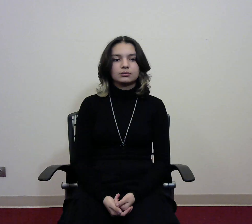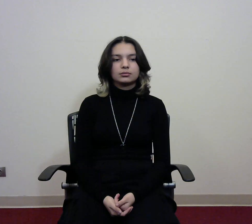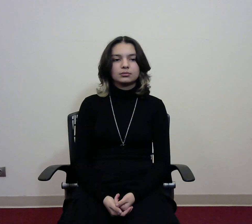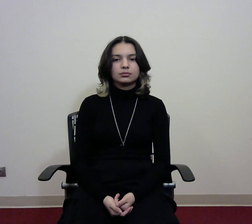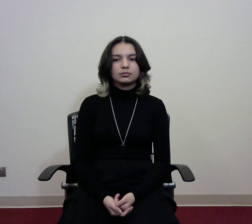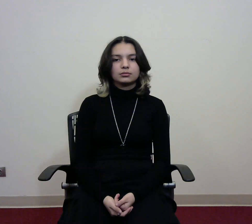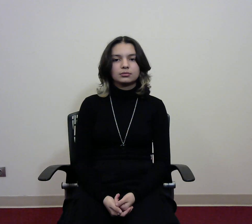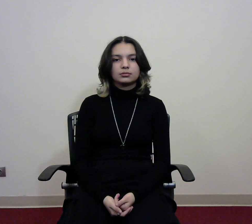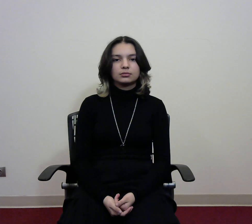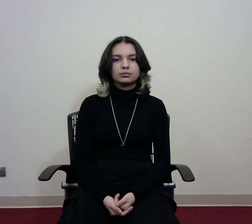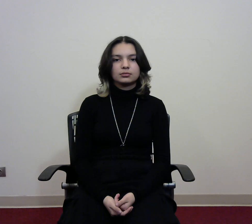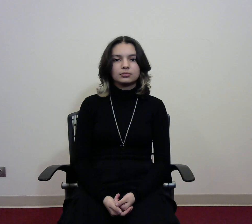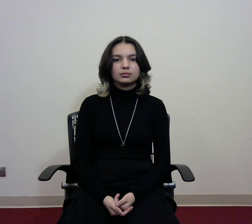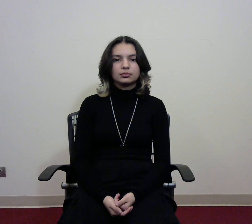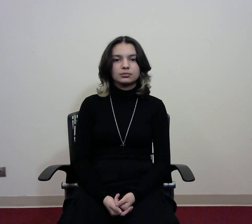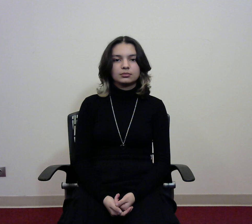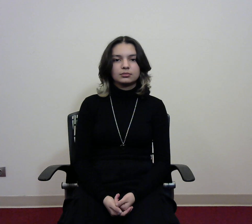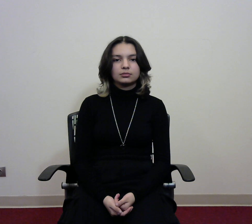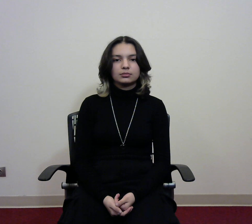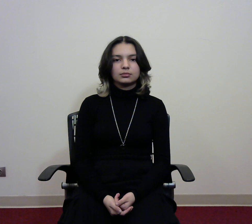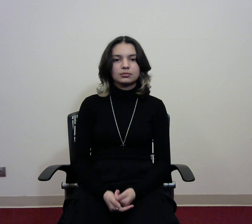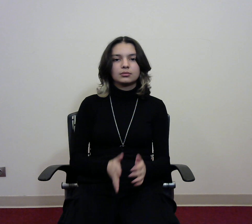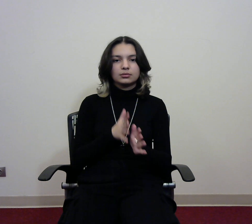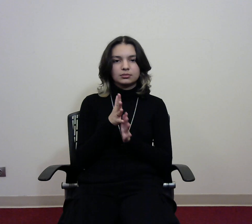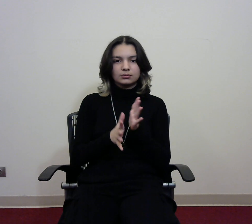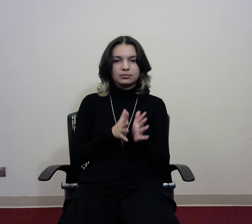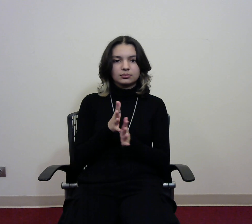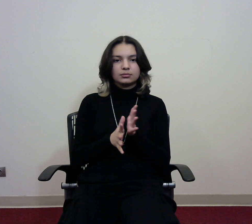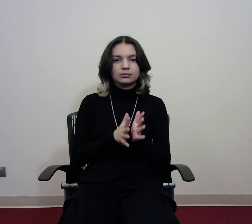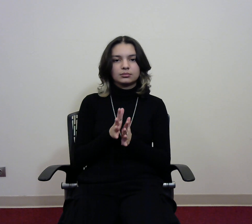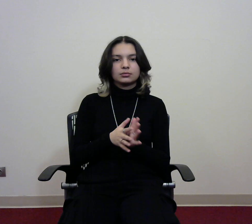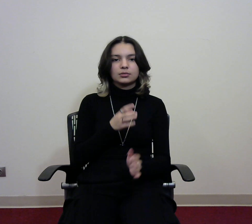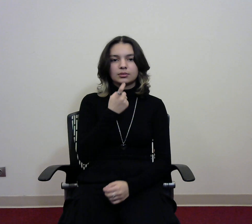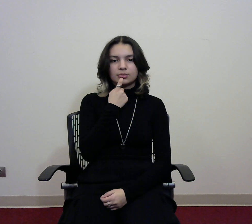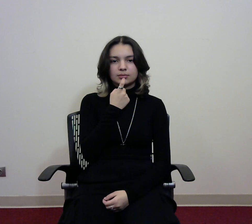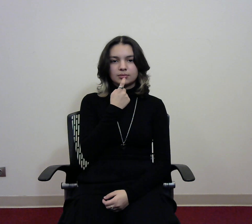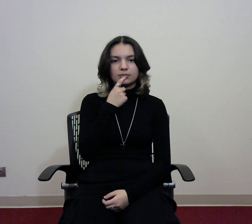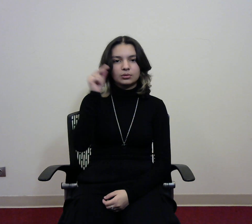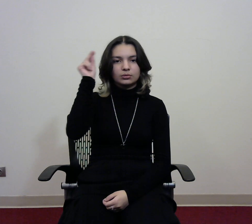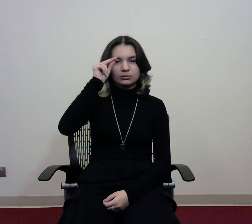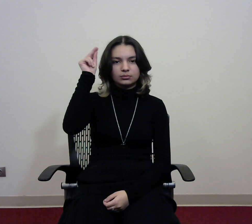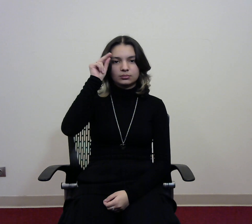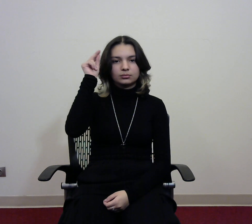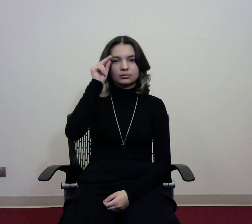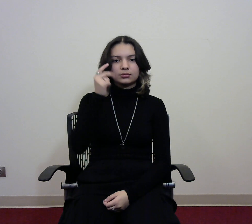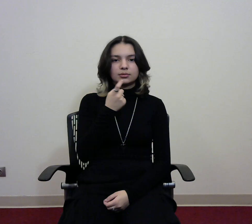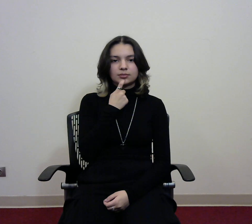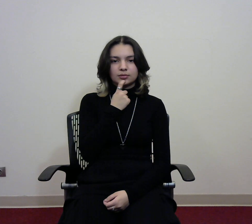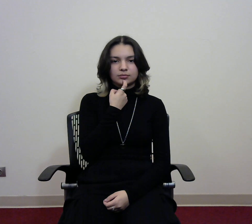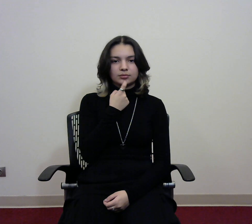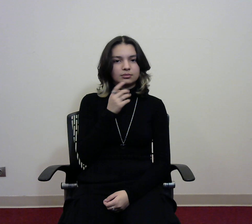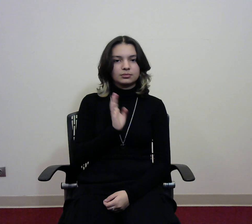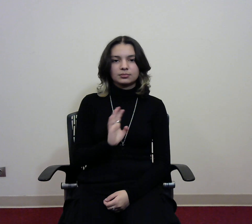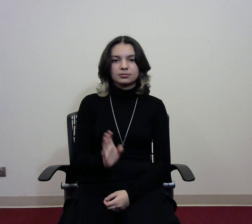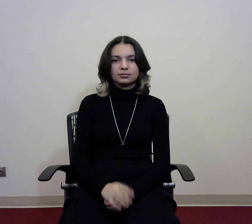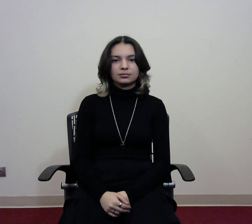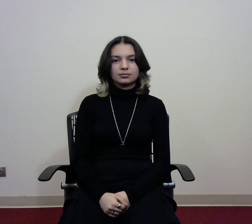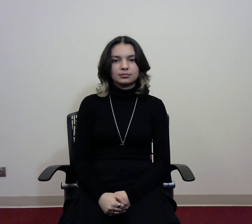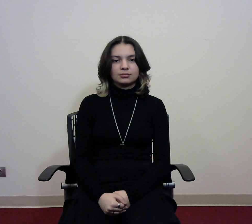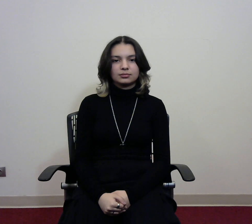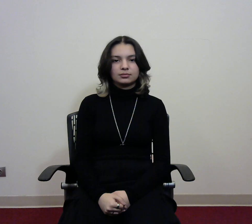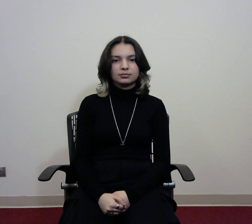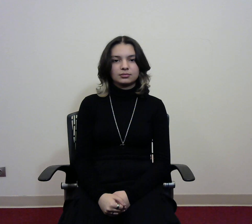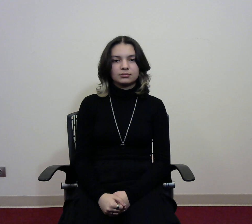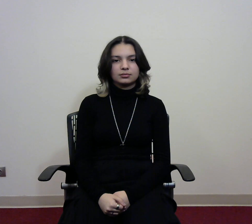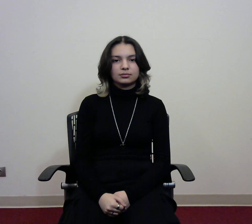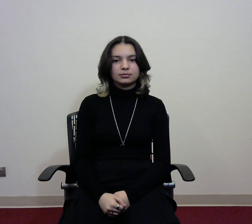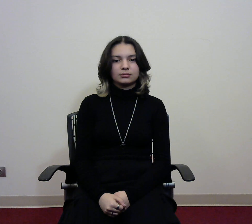İşarə dilini öyrənmək çətin deyil